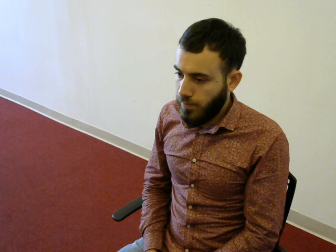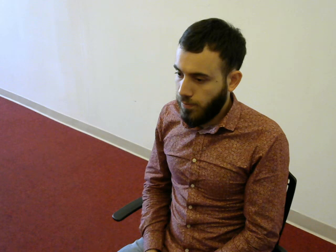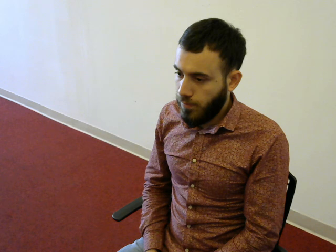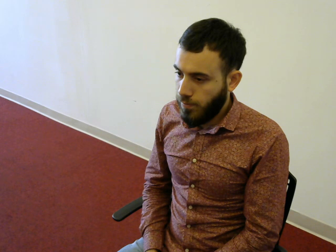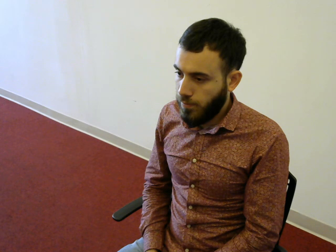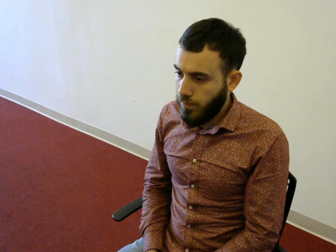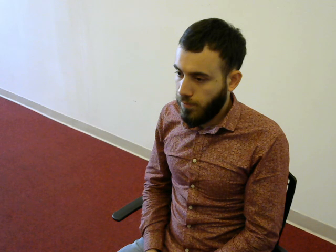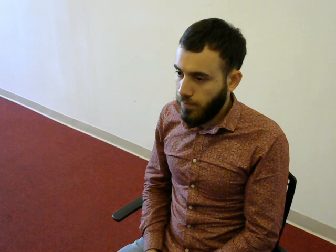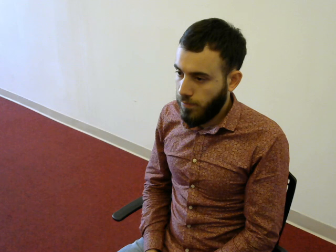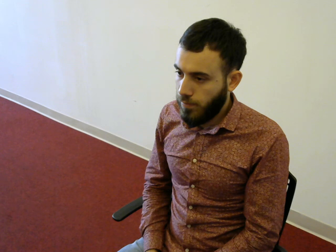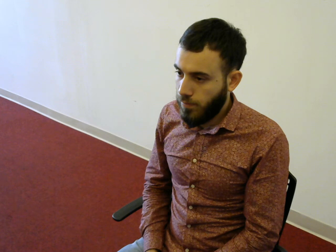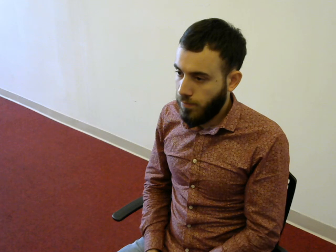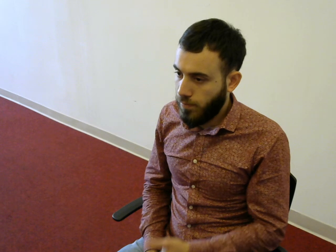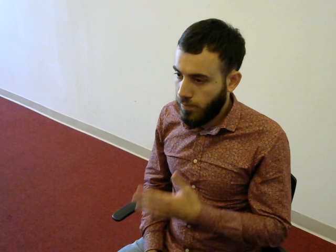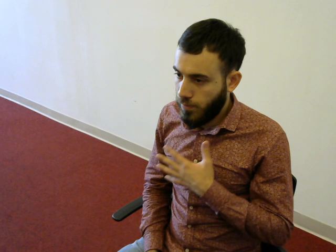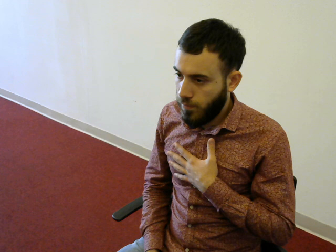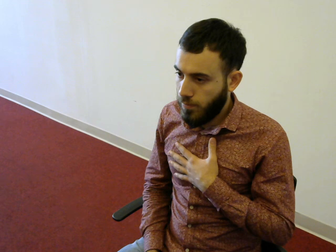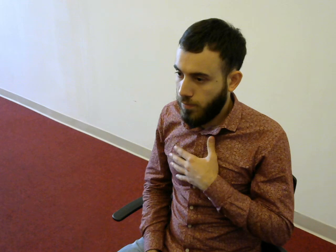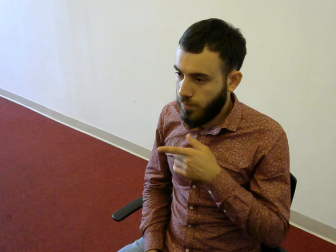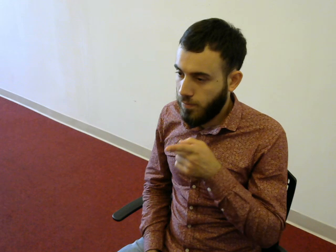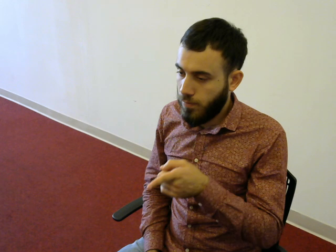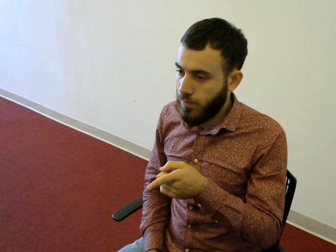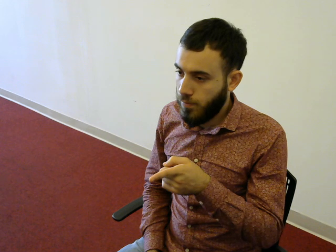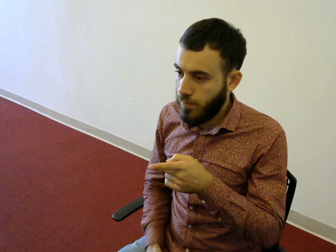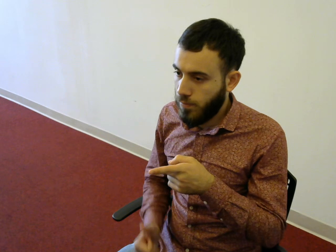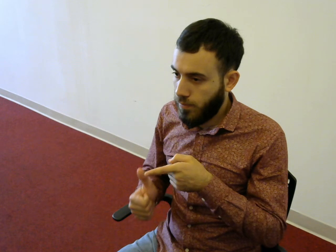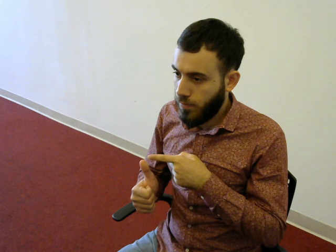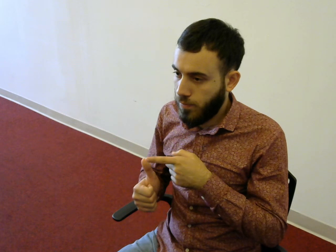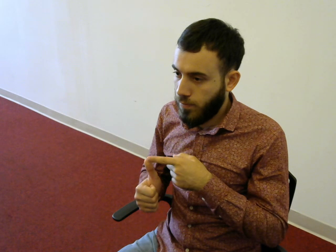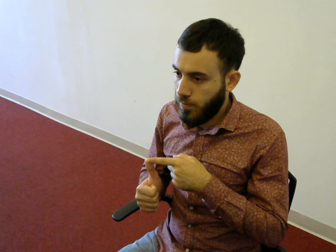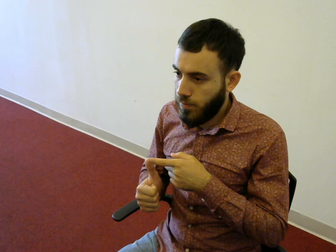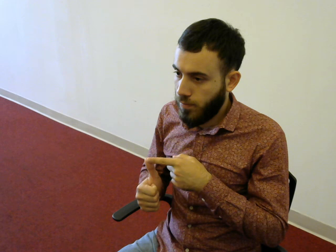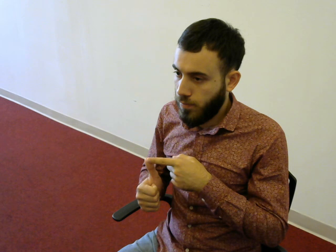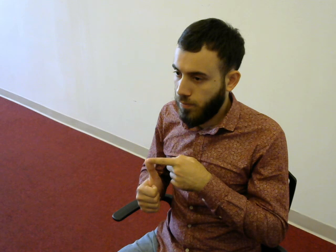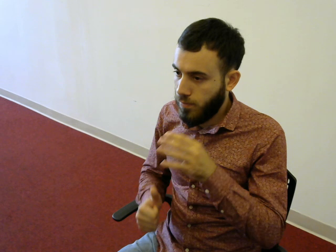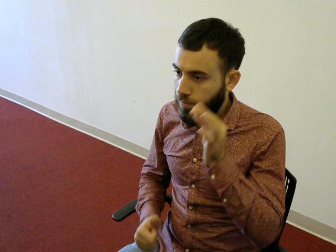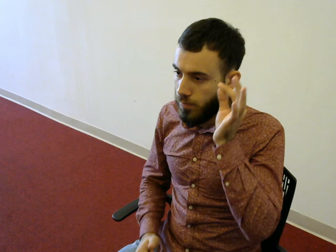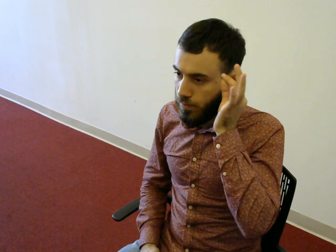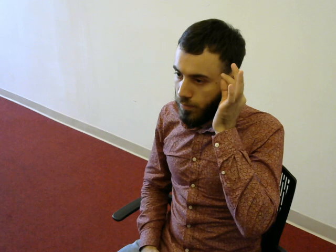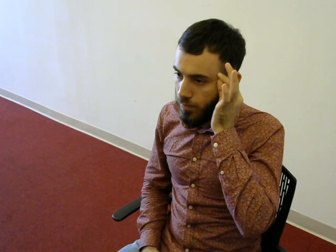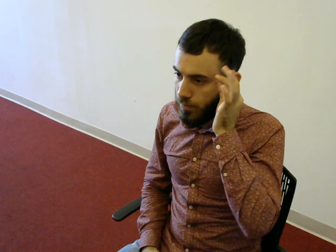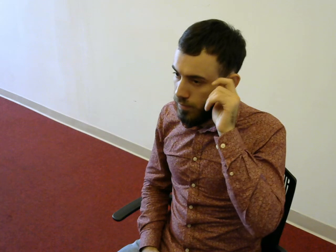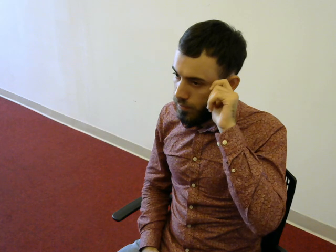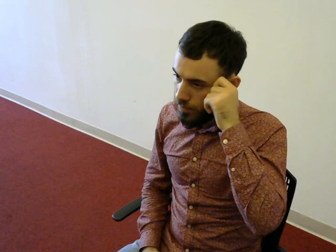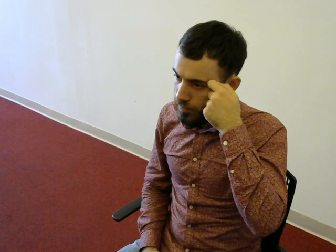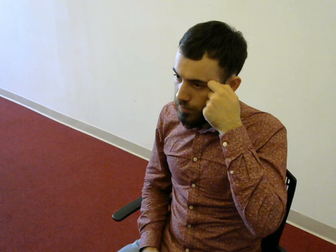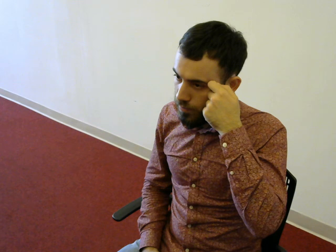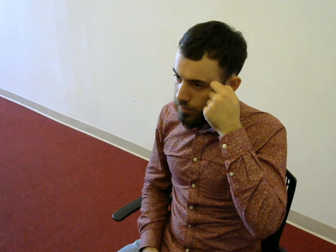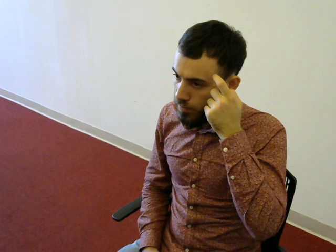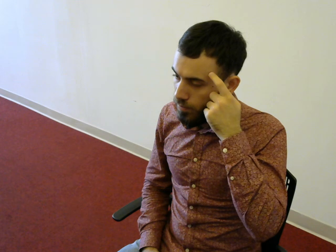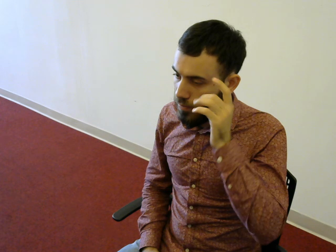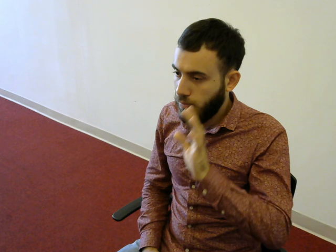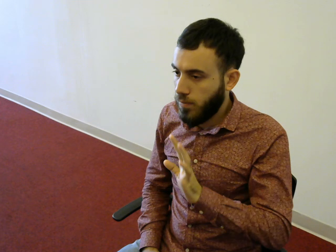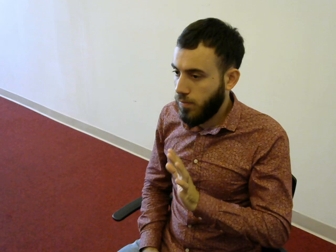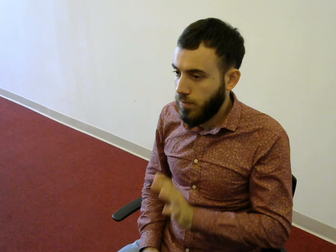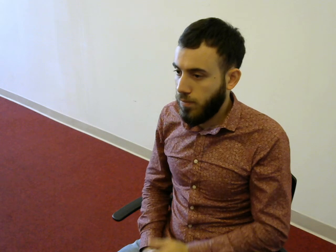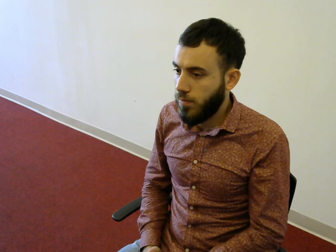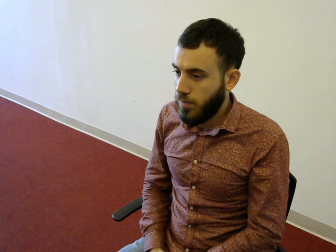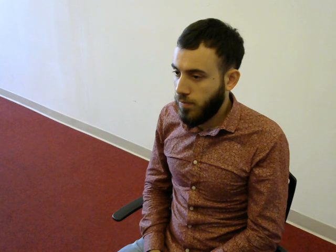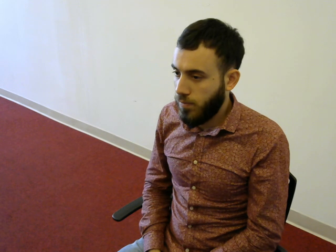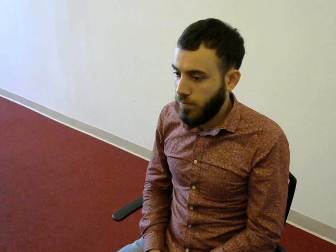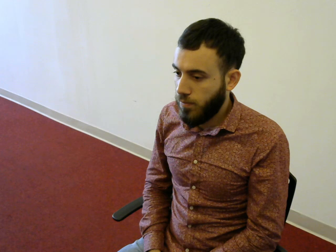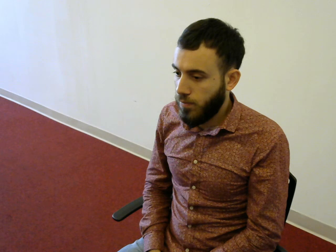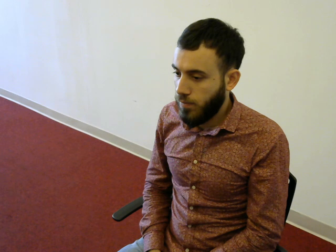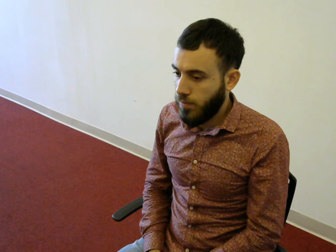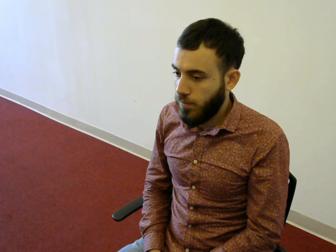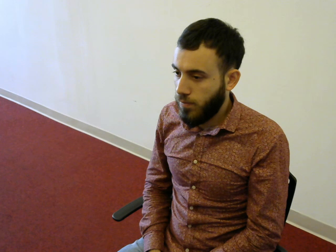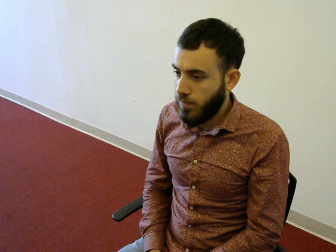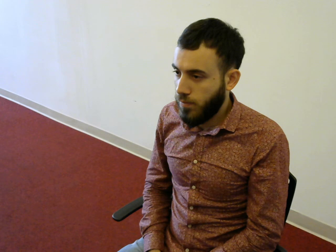Mən sənin adını yadımda saxlaya bilmirəm